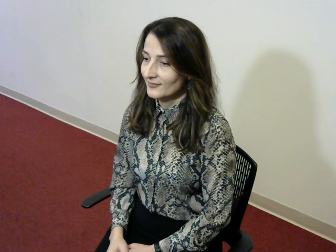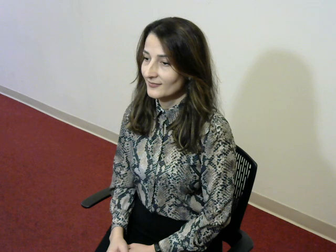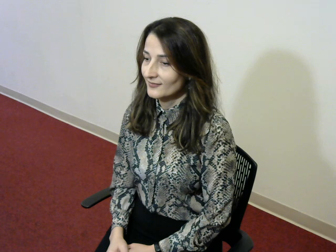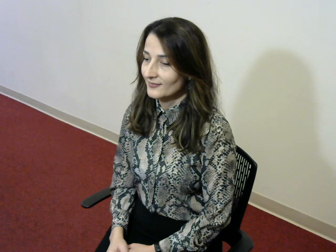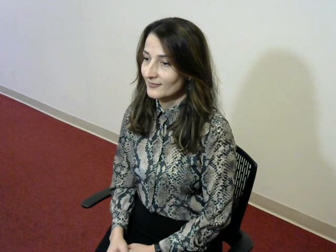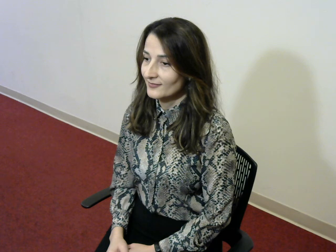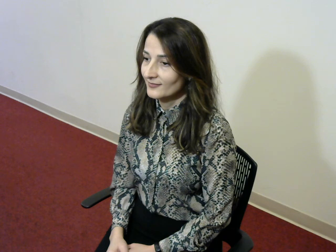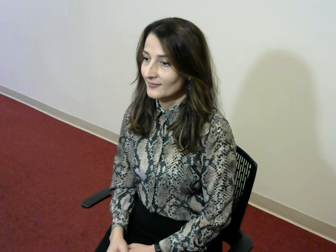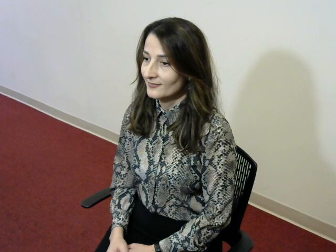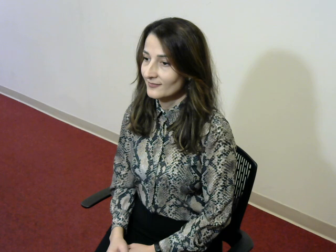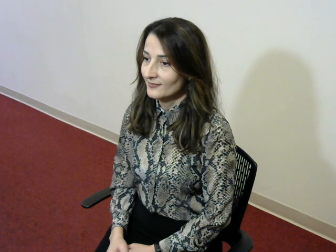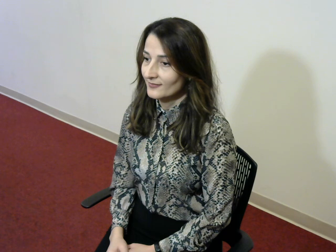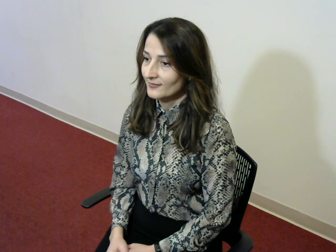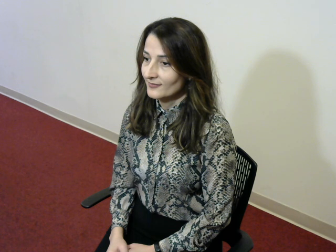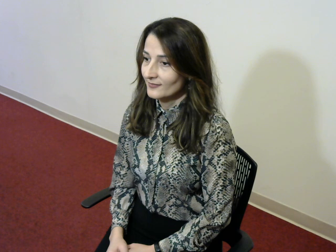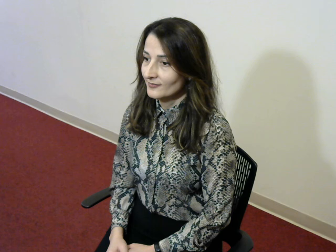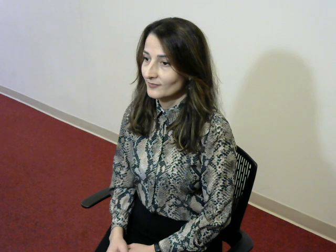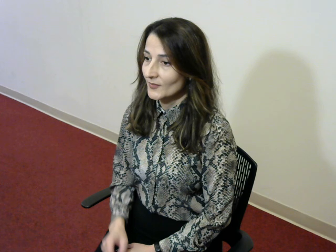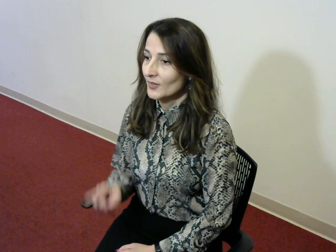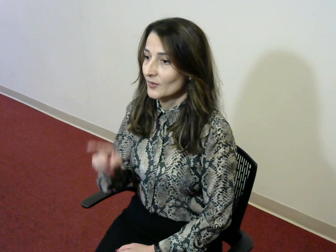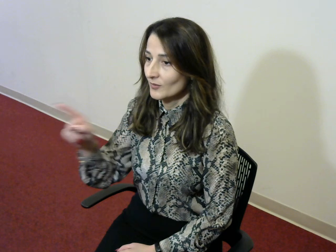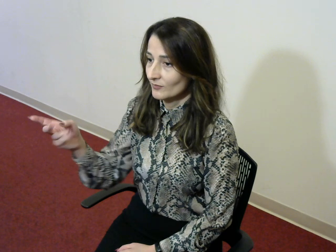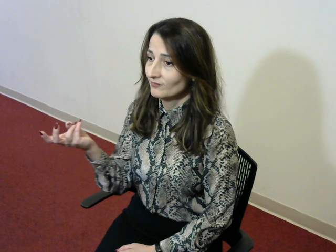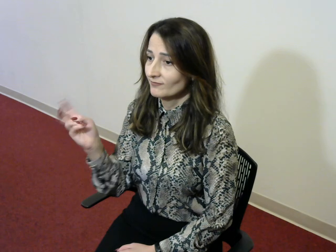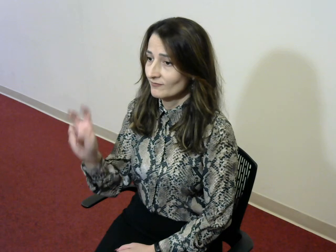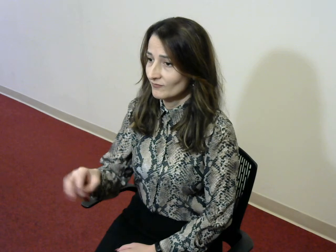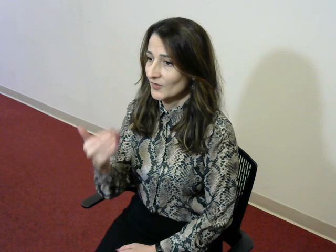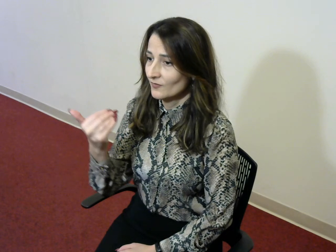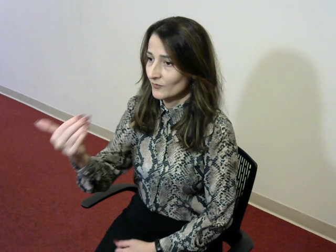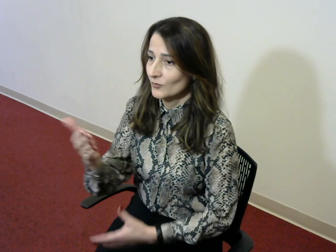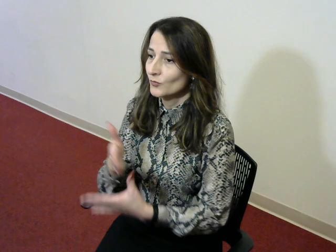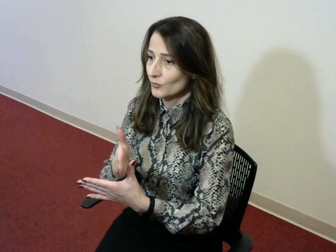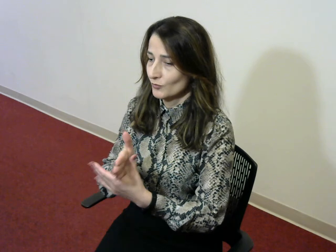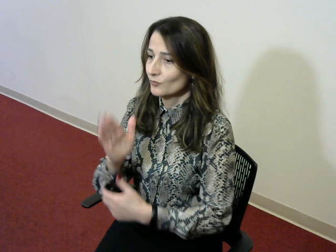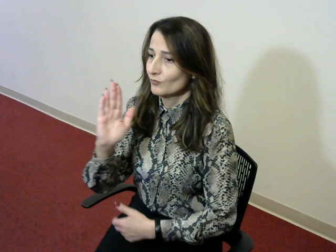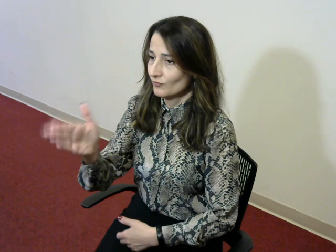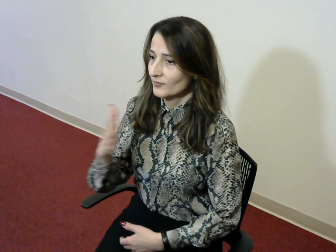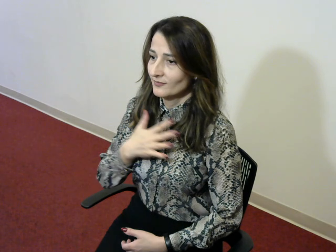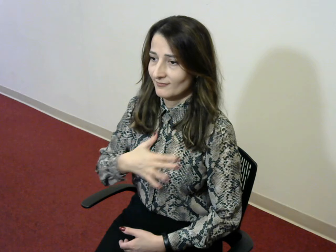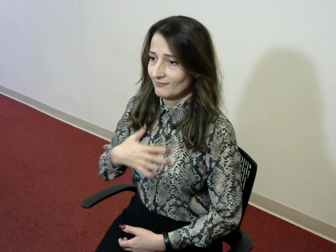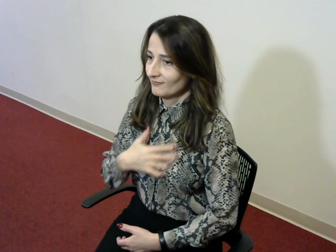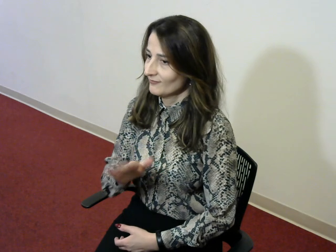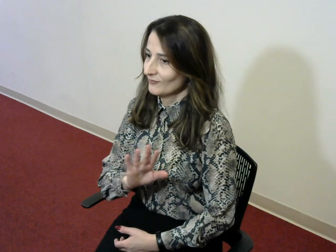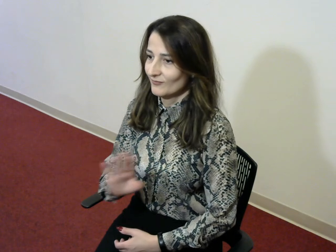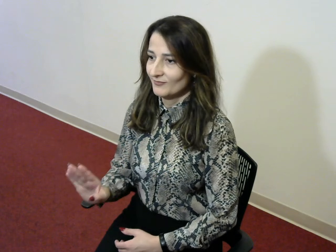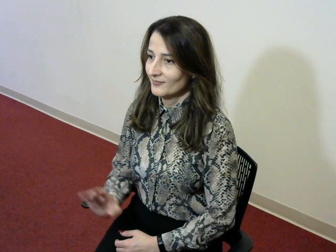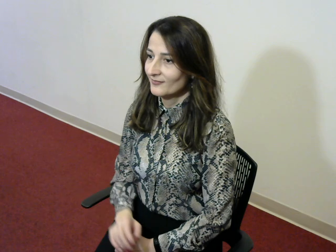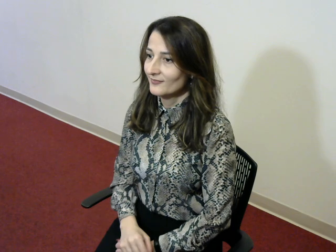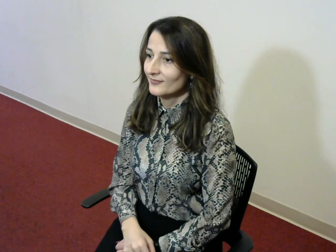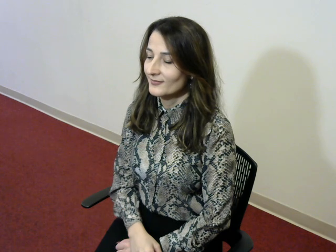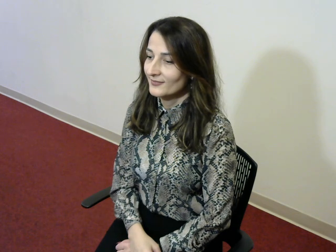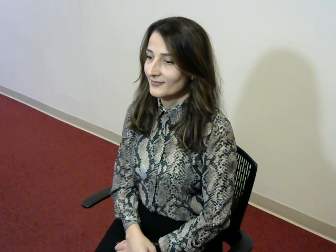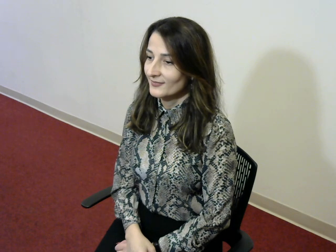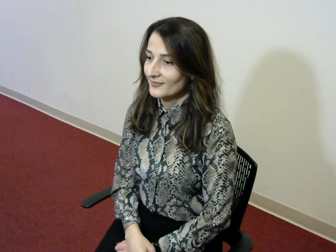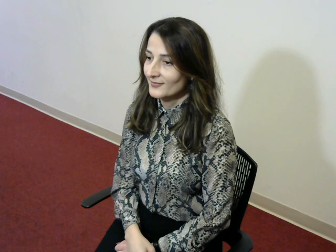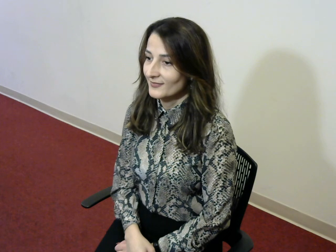O gəlib sizə kömək edəcək, narahat olmayın